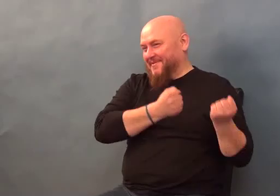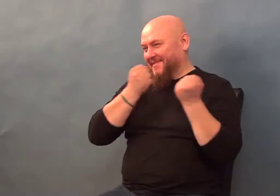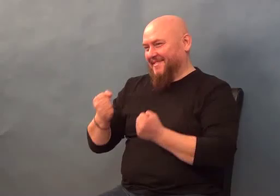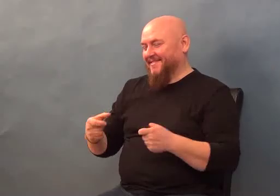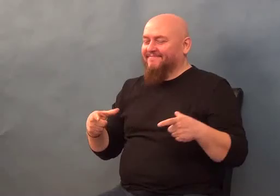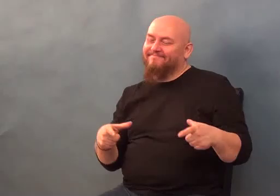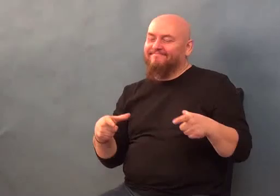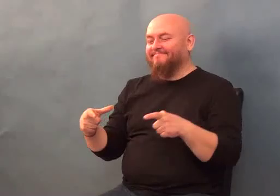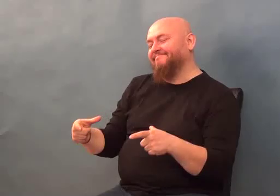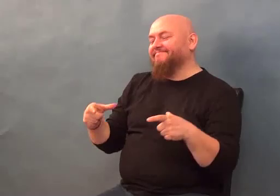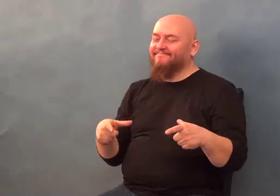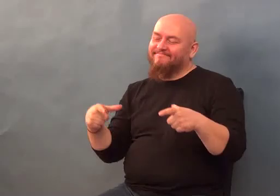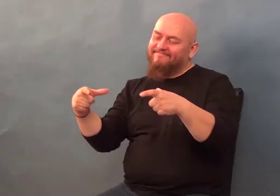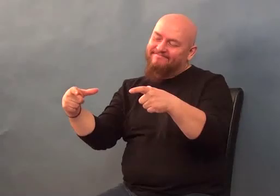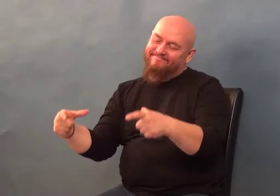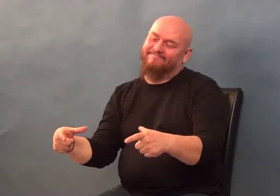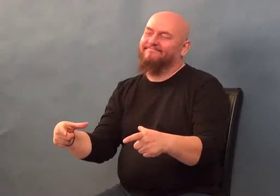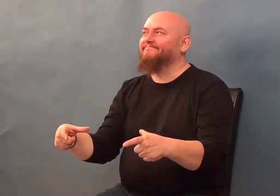Postawiła miskę.